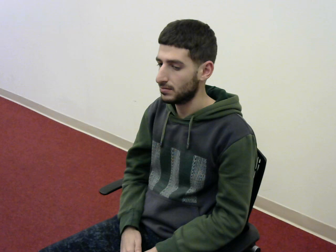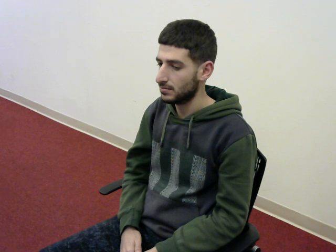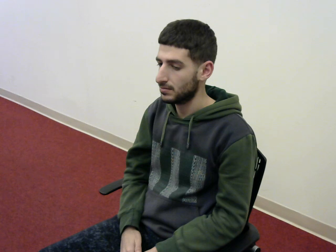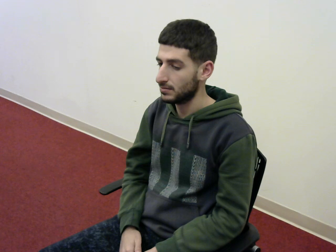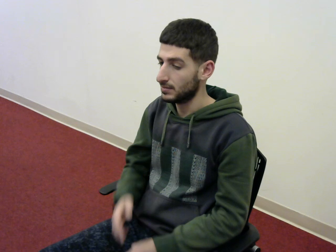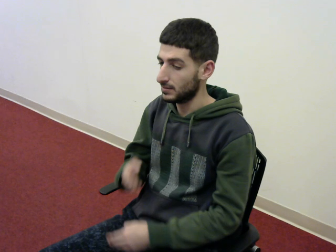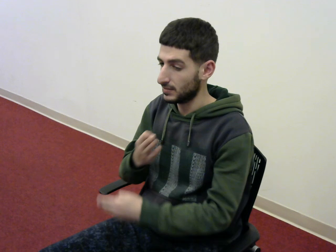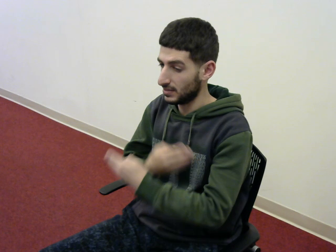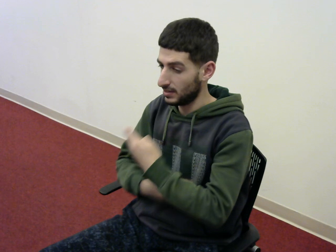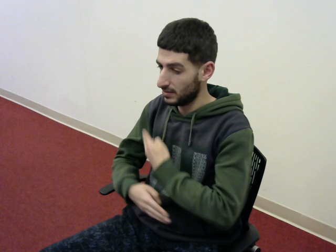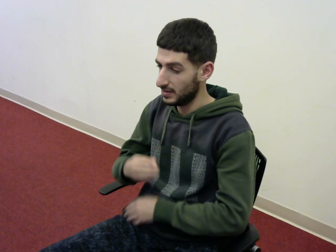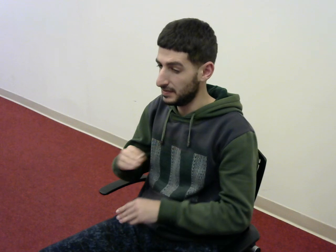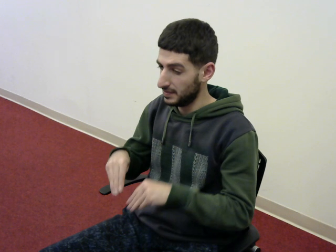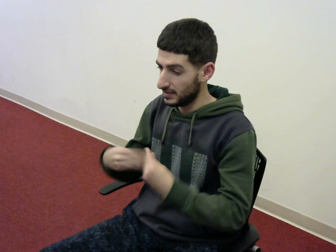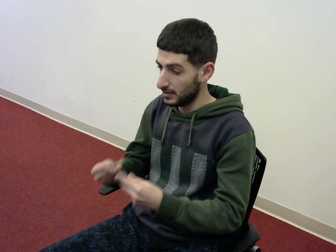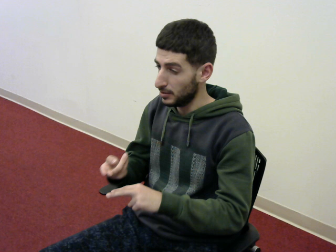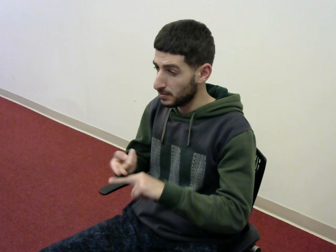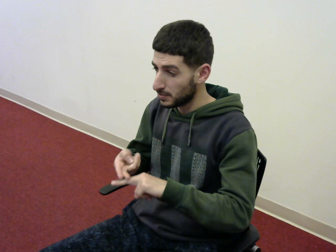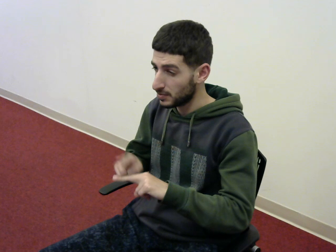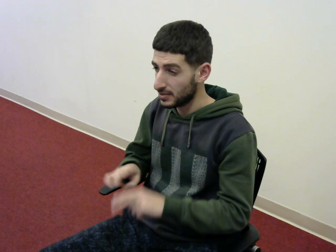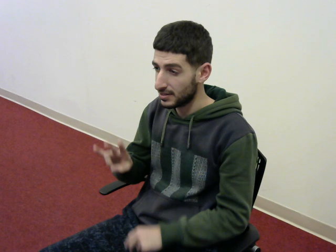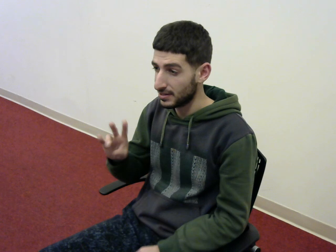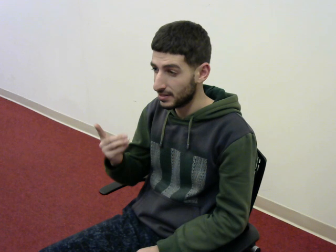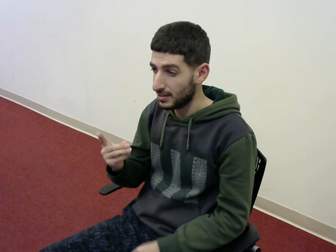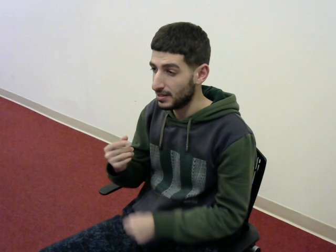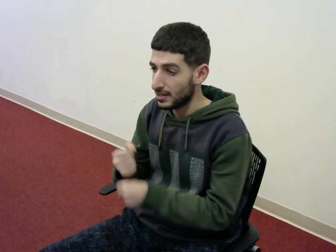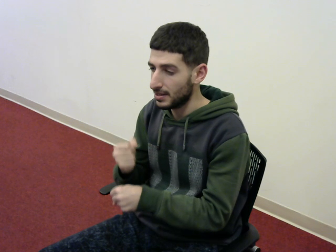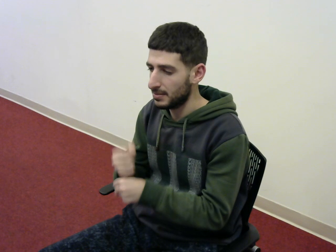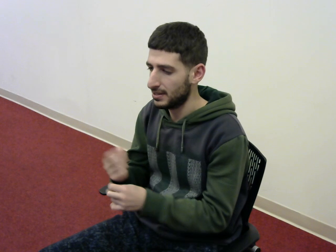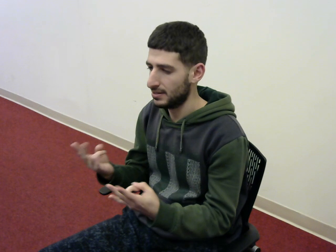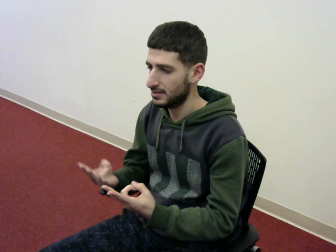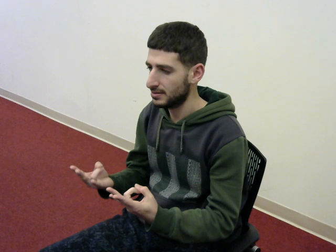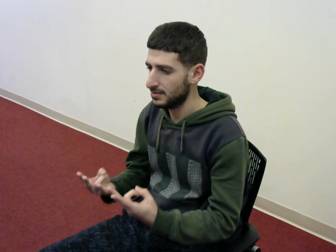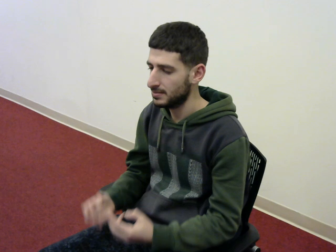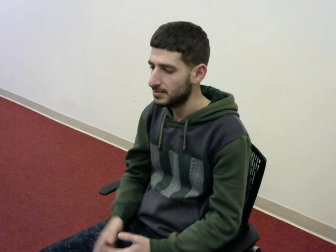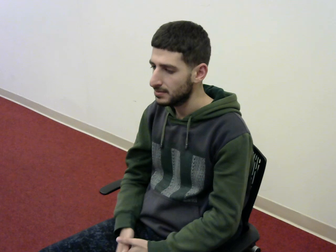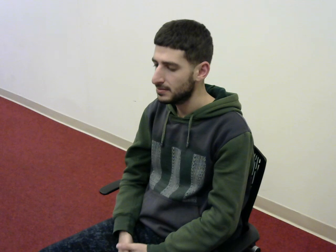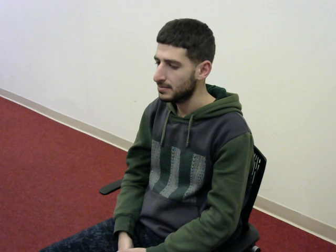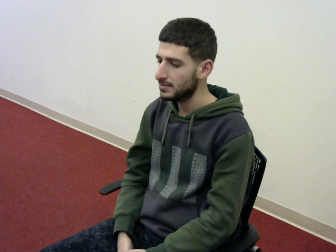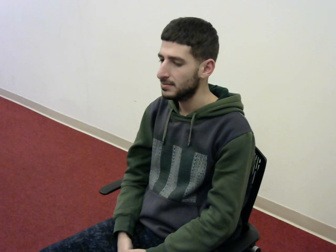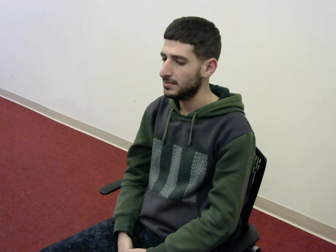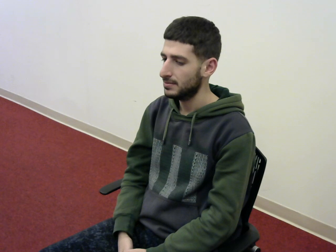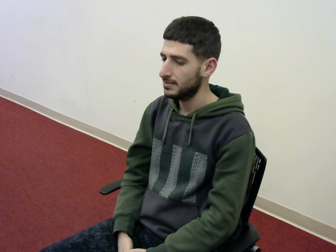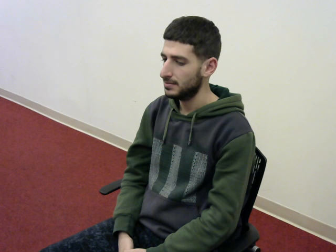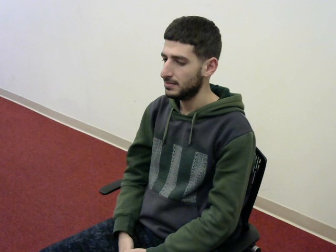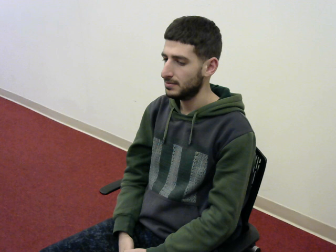Əlilliyin təyin olunması üçün nə etmək lazımdır?